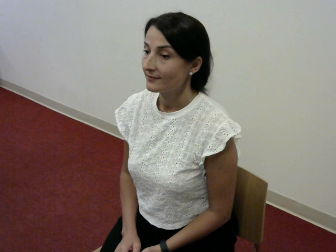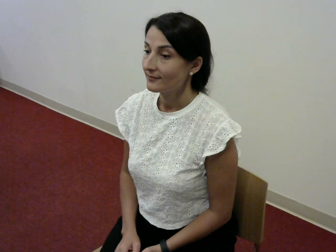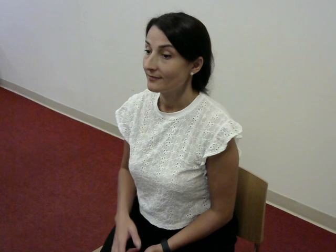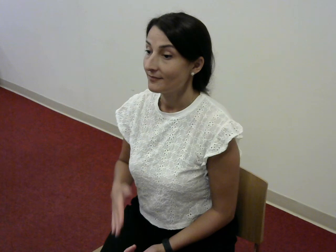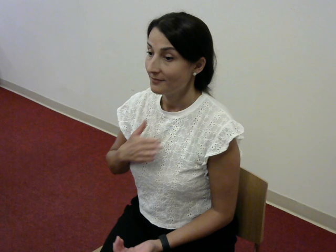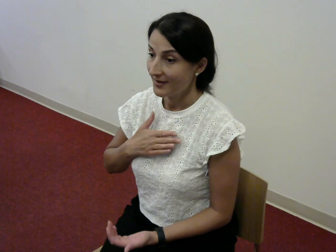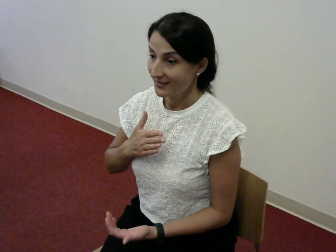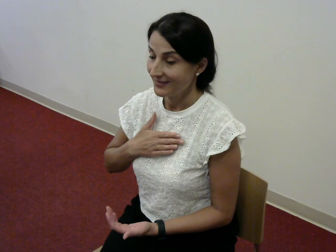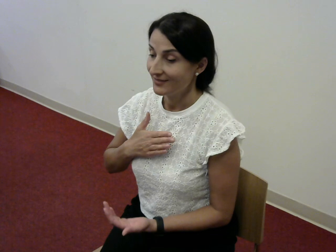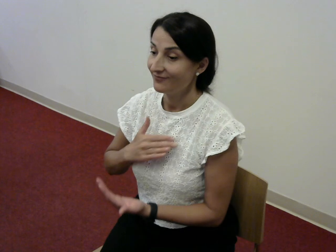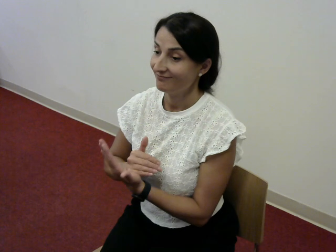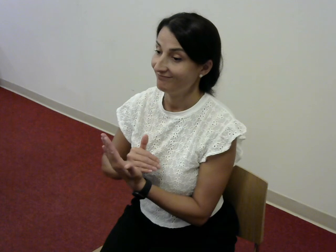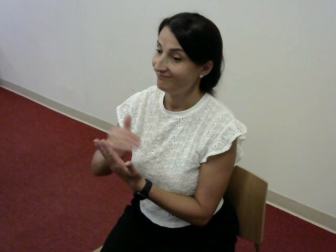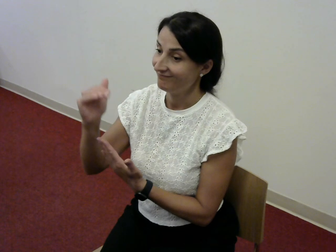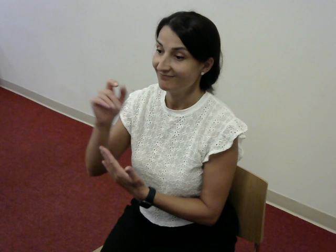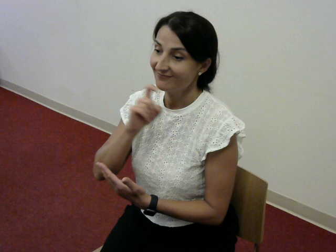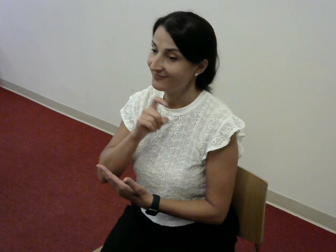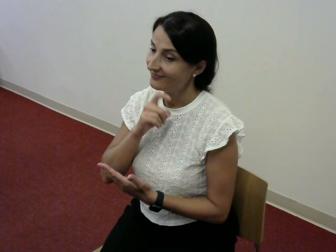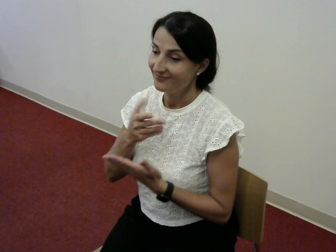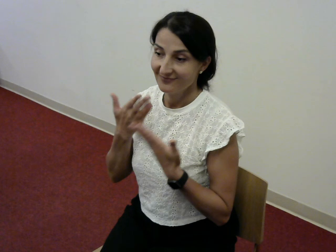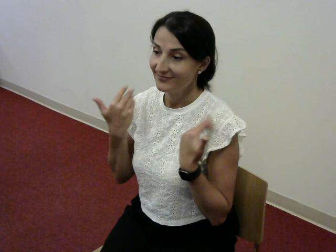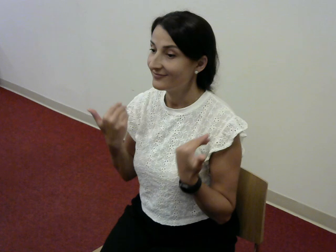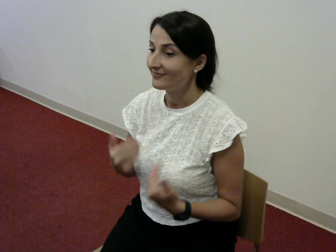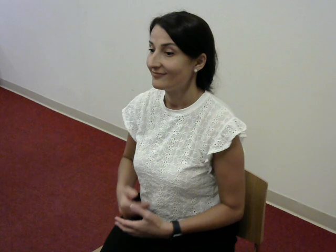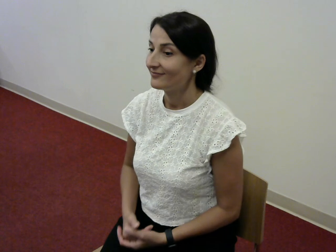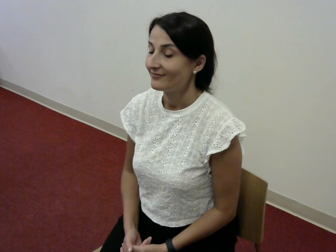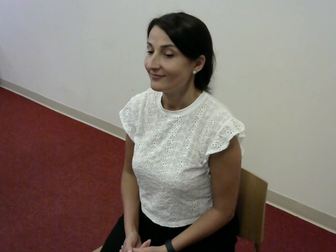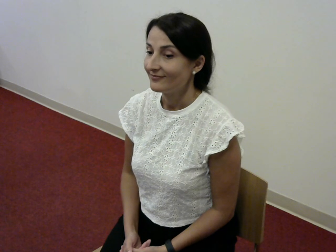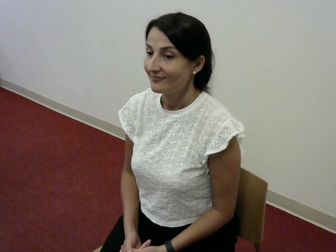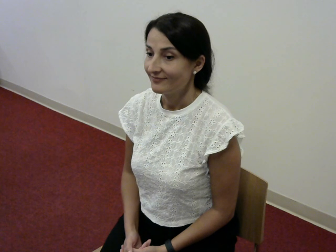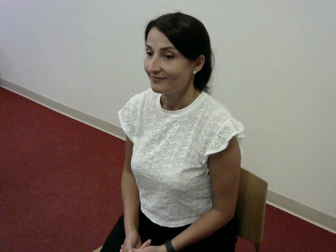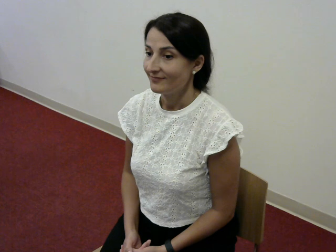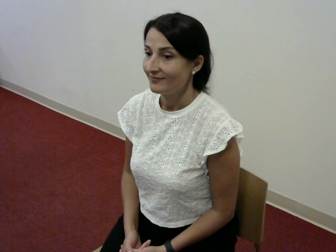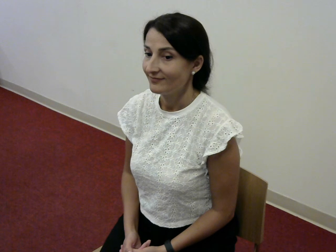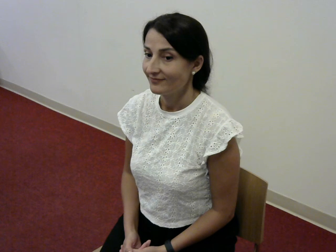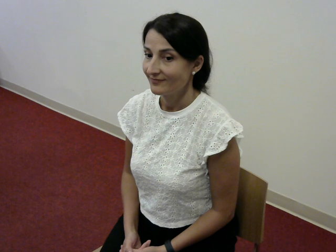Mənim ali təhsilim yoxdur